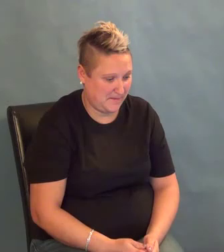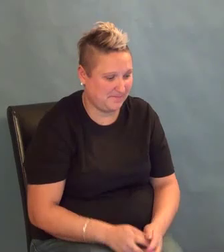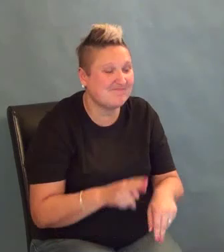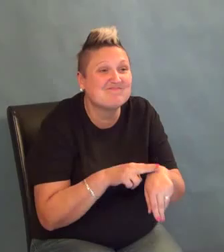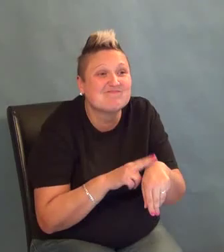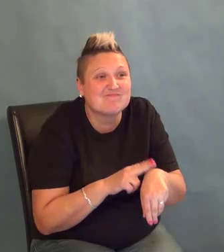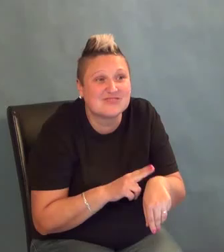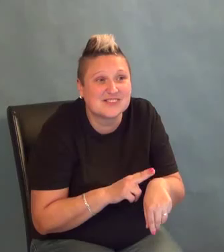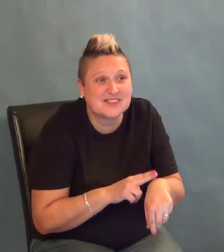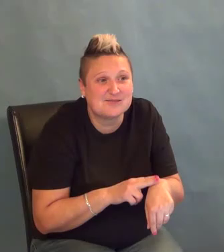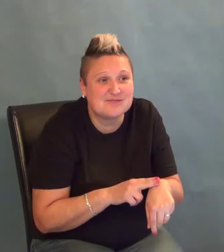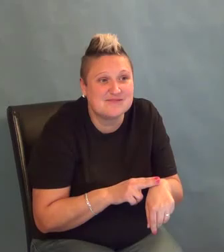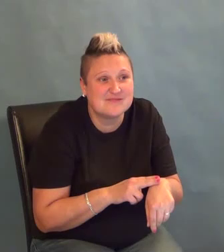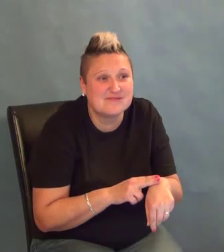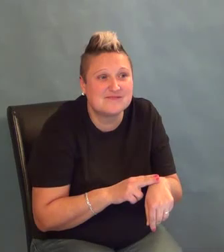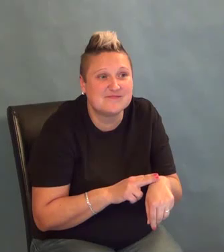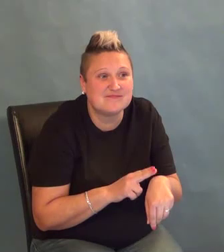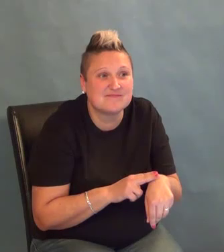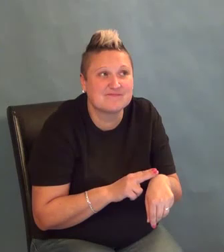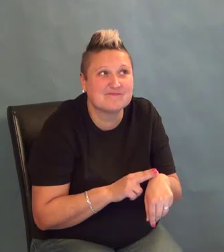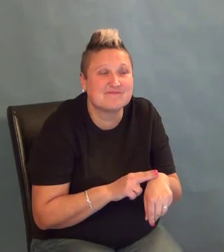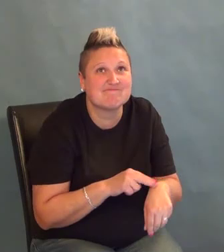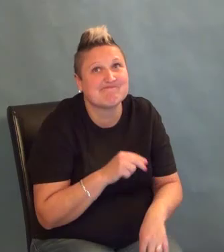Godzina?